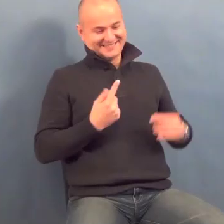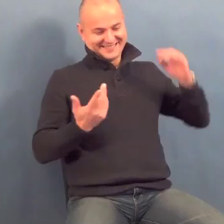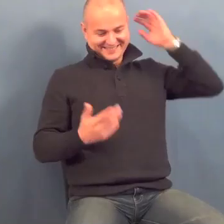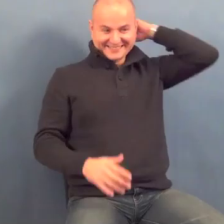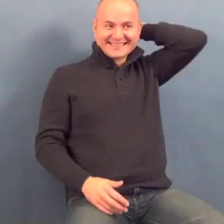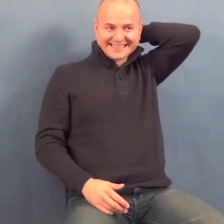Inaczej myślę.